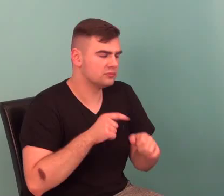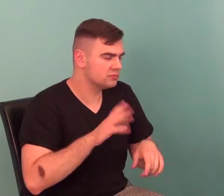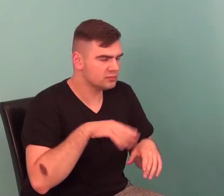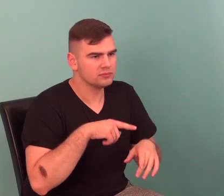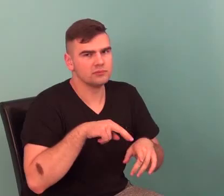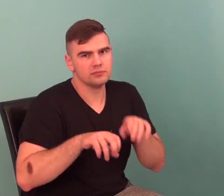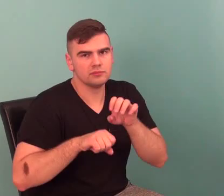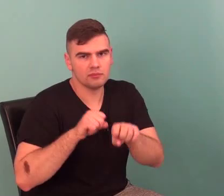Dobra, wchodzi na drabinę.